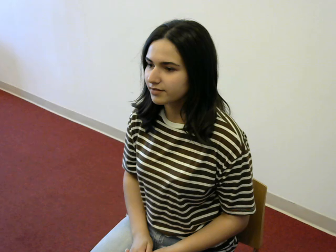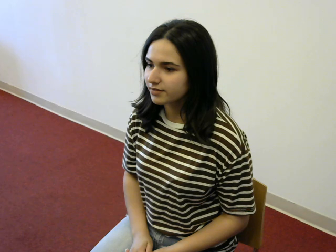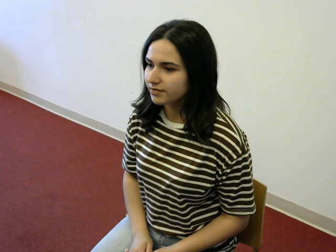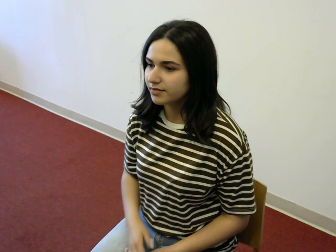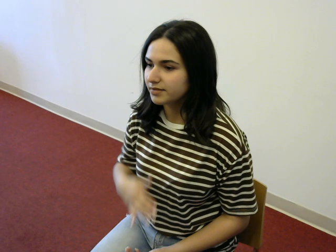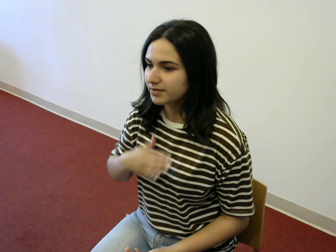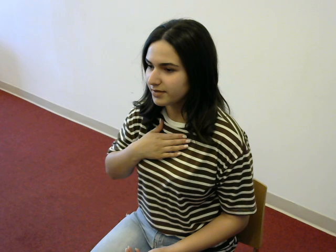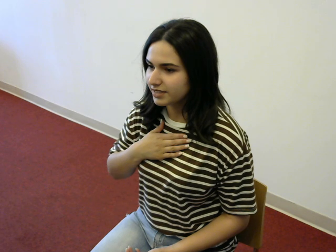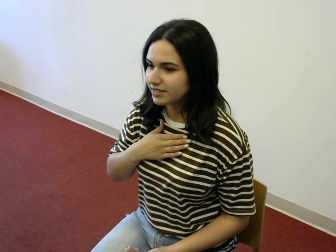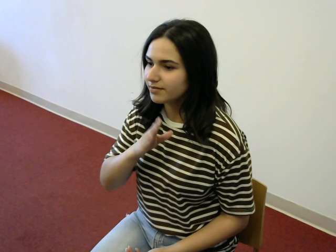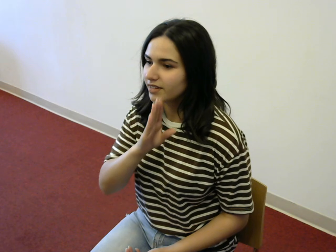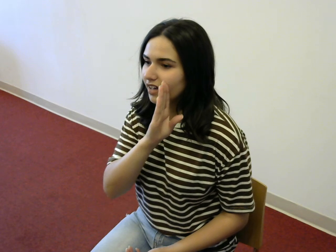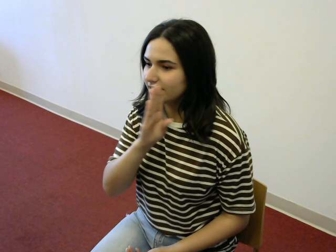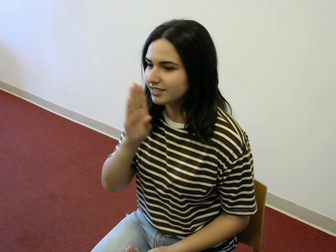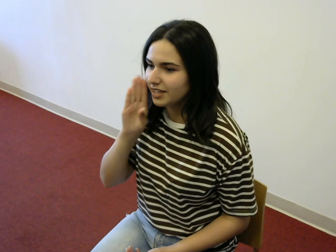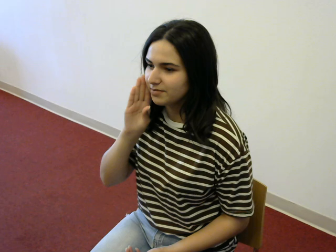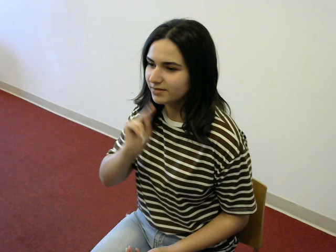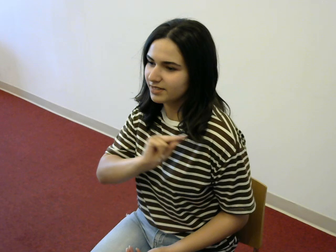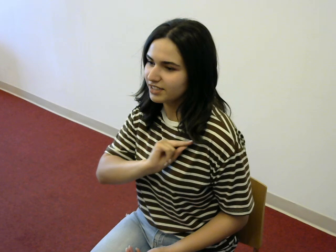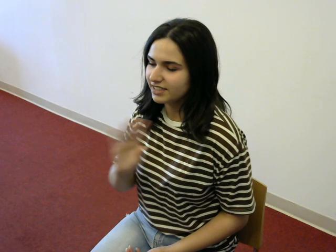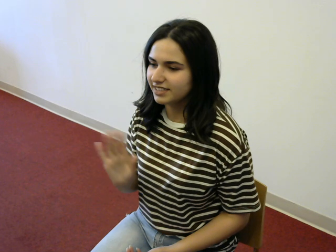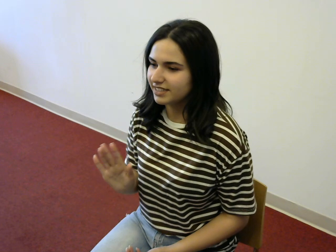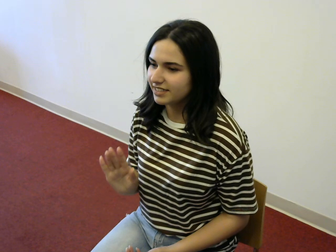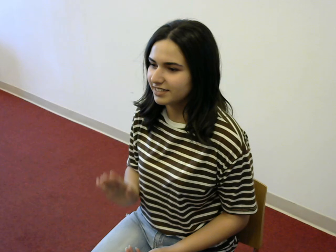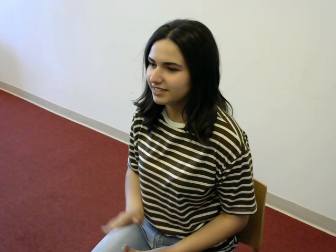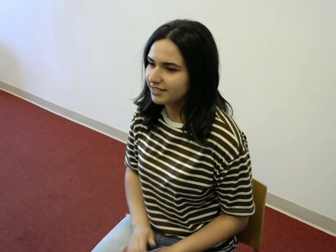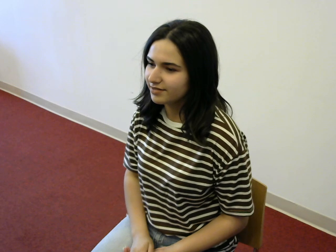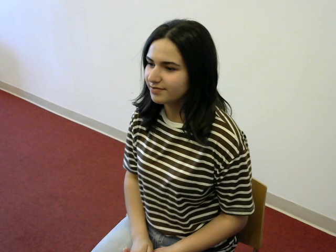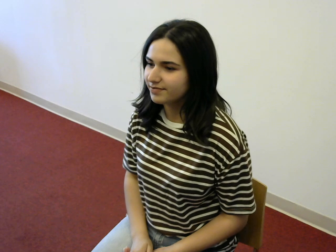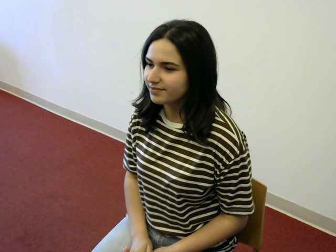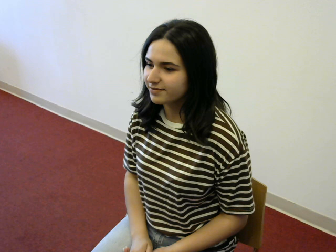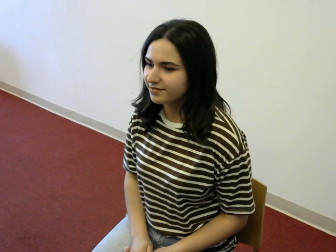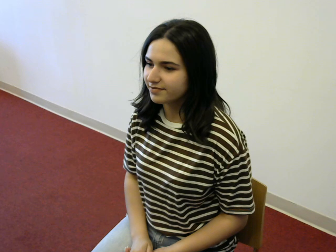Mənim anam işsizdir